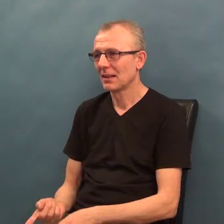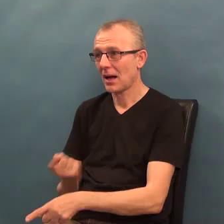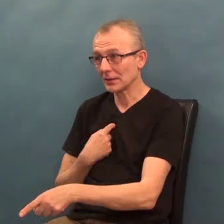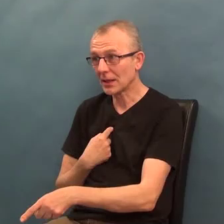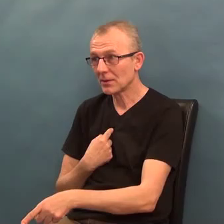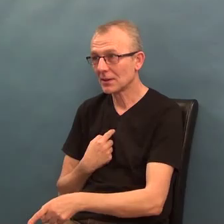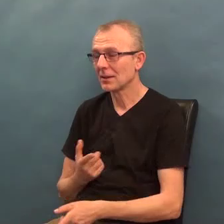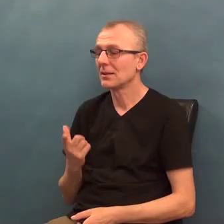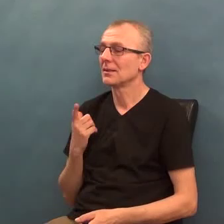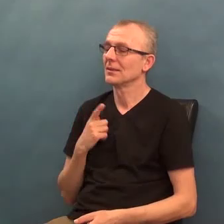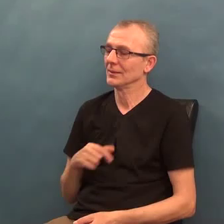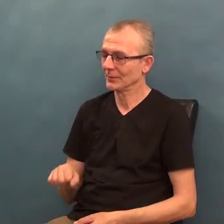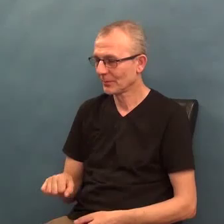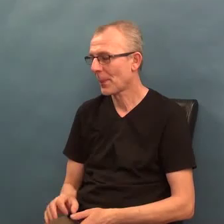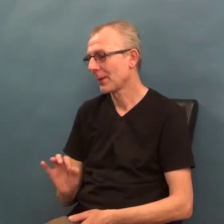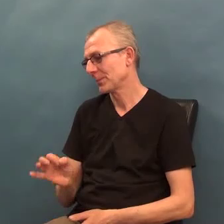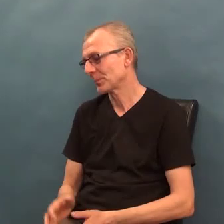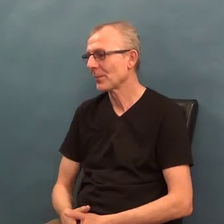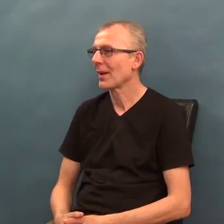Znak mi każe? Aha, dobrze.